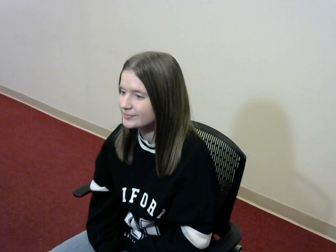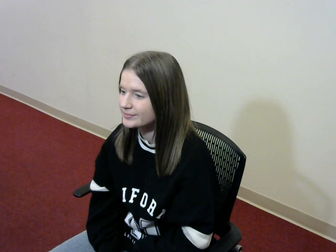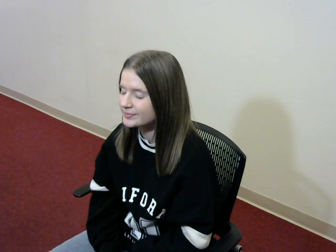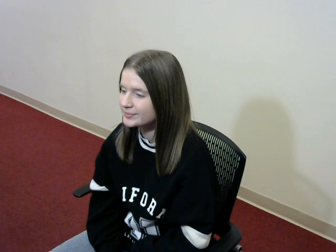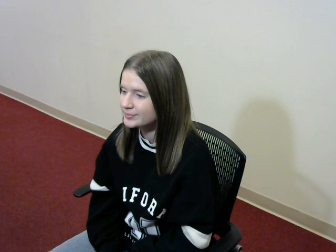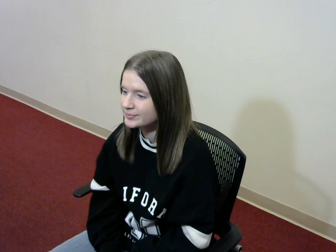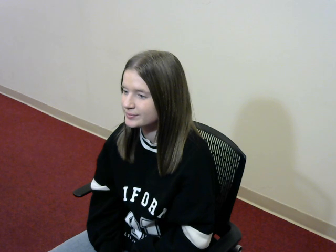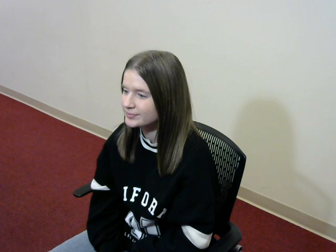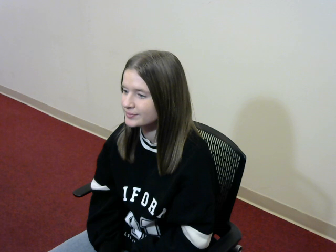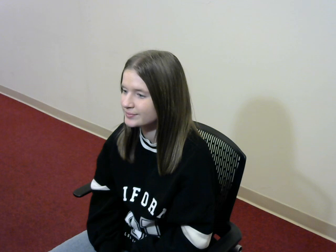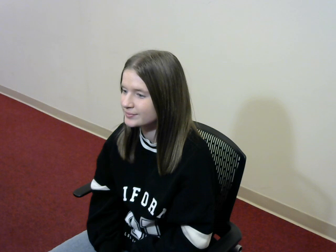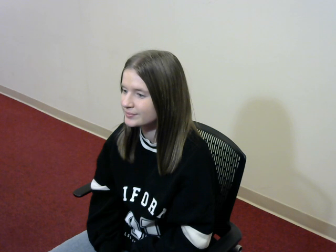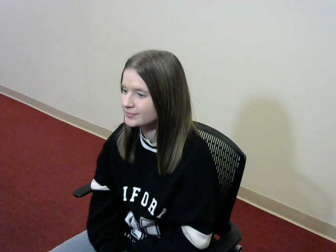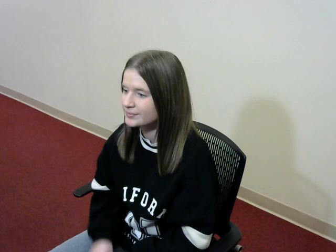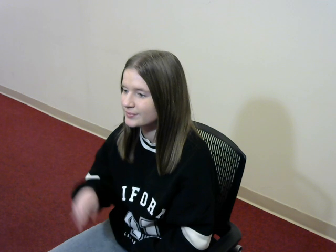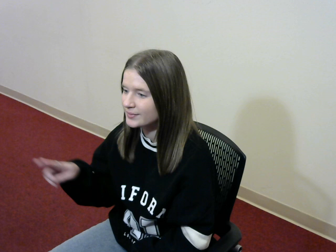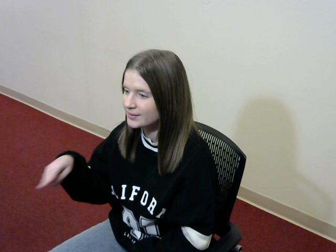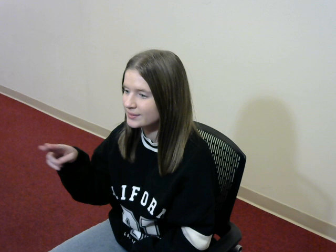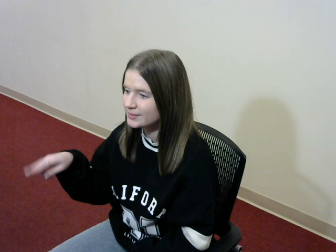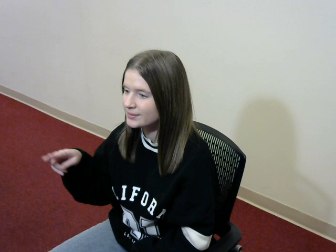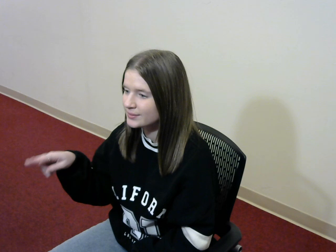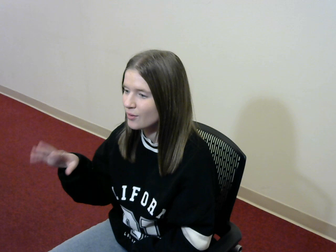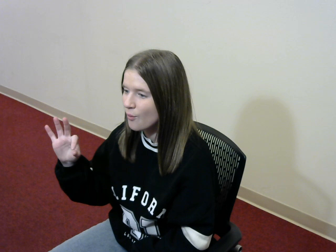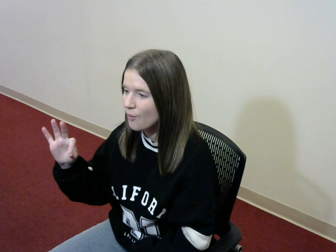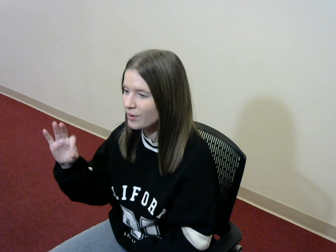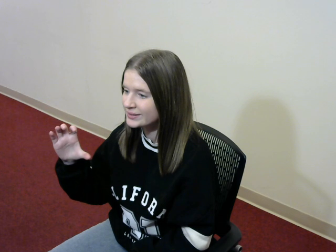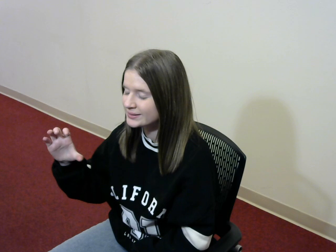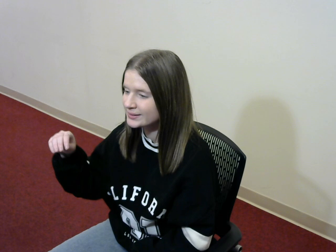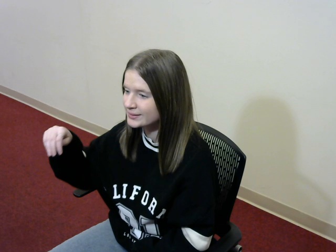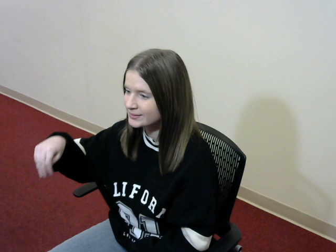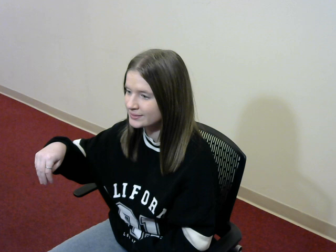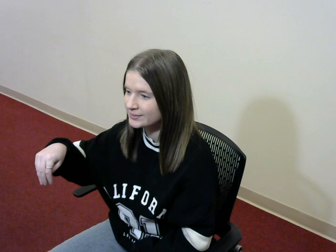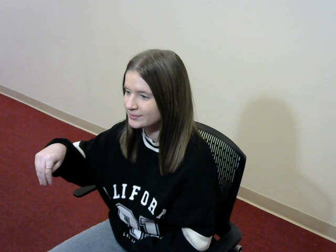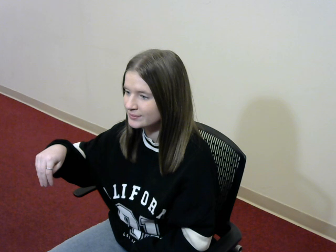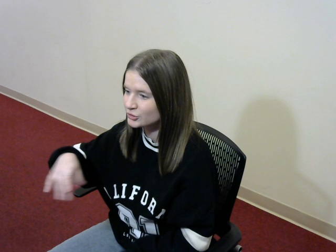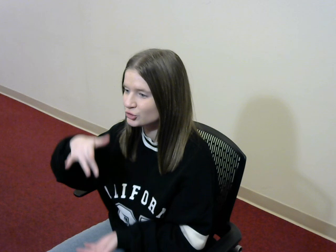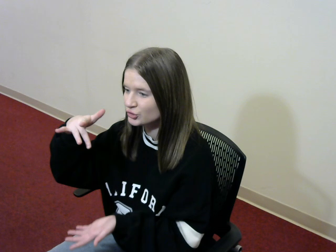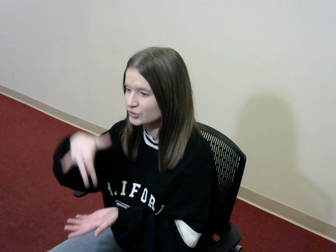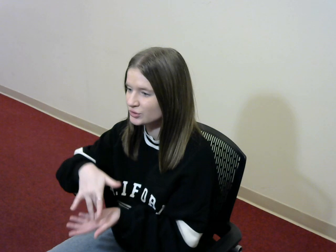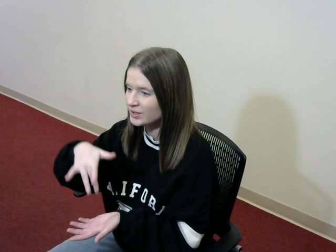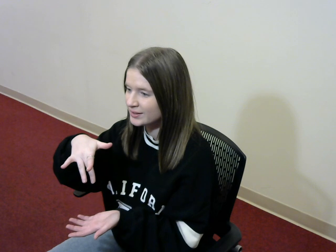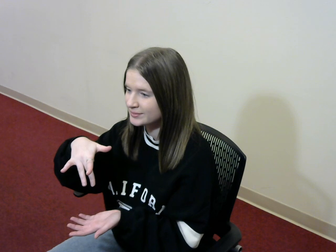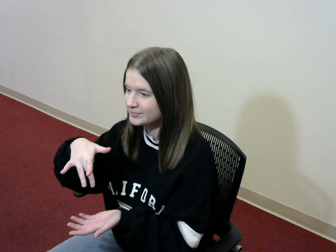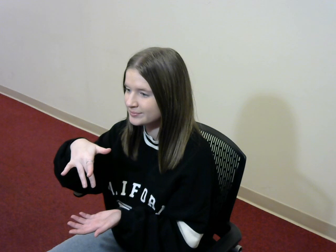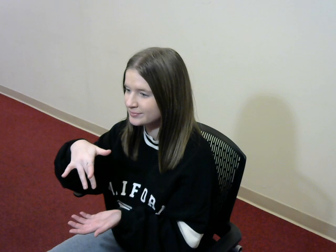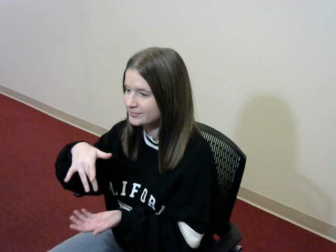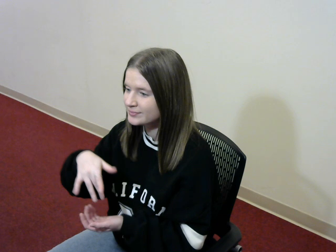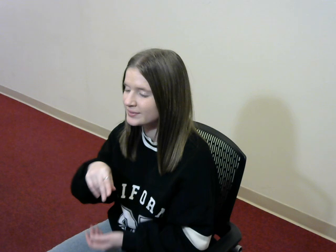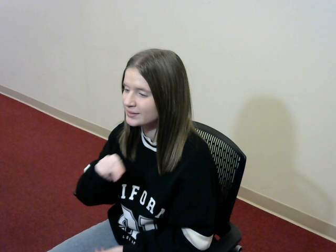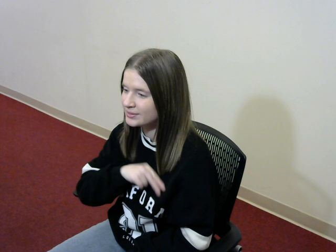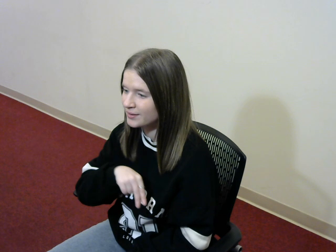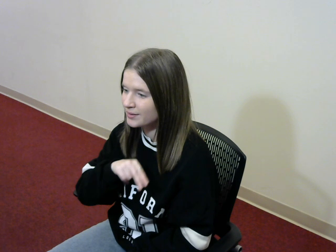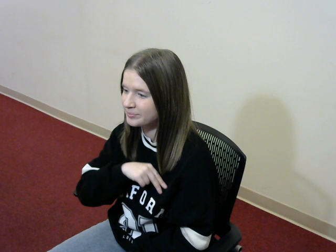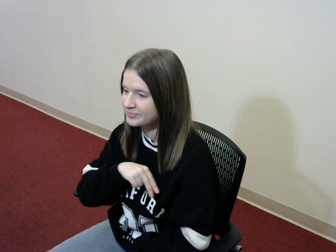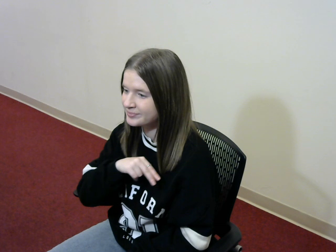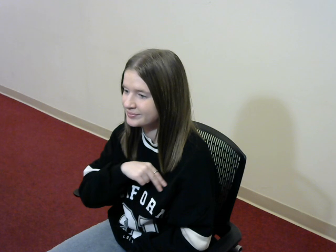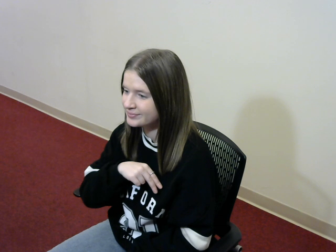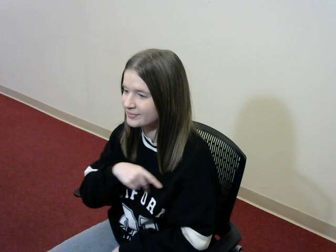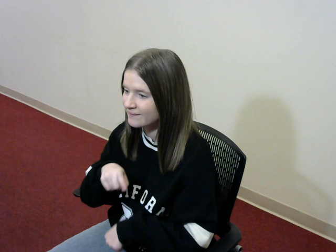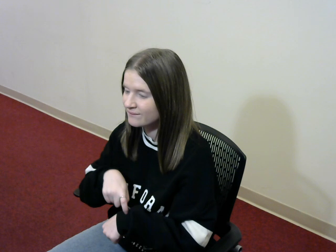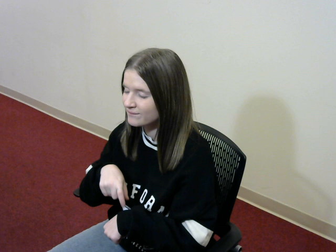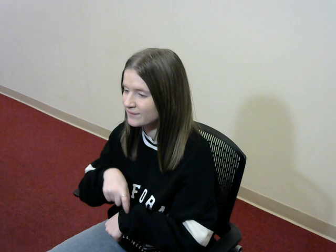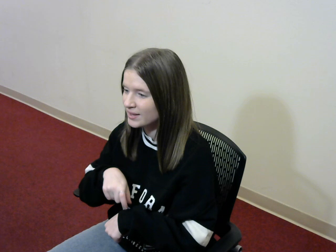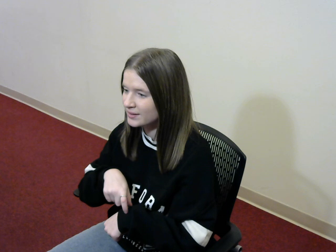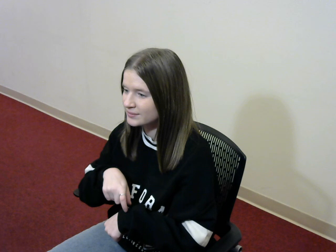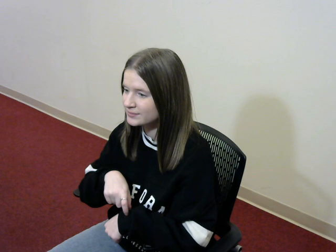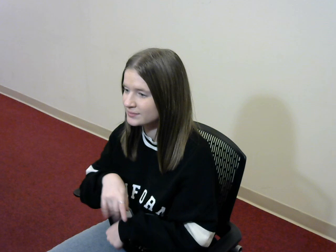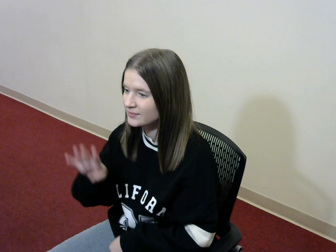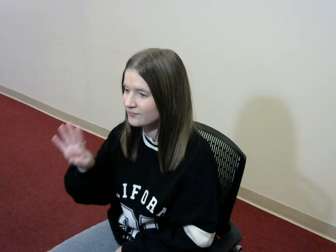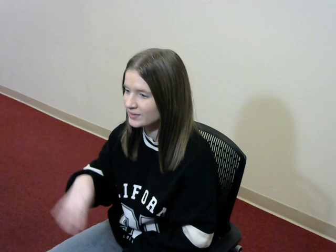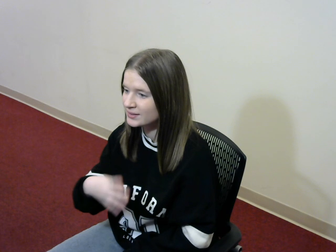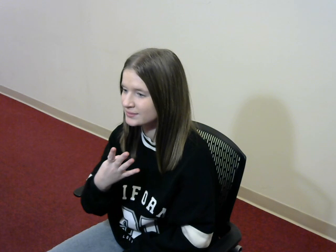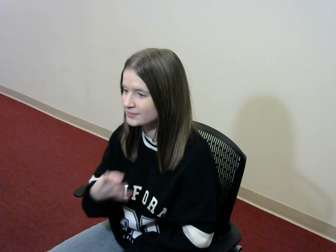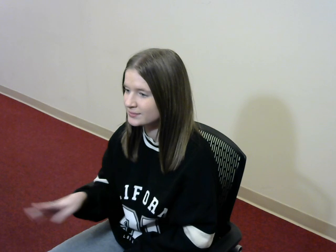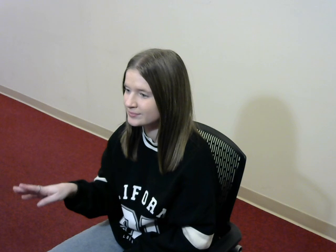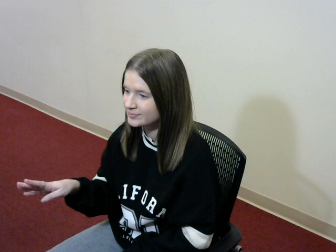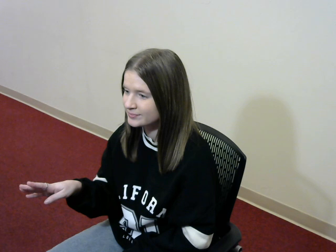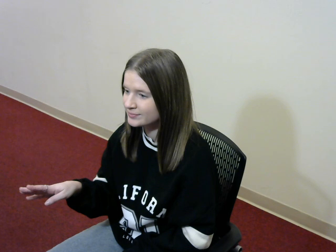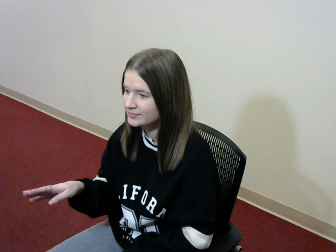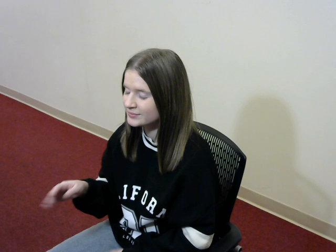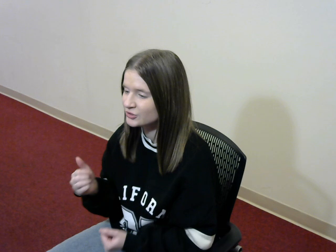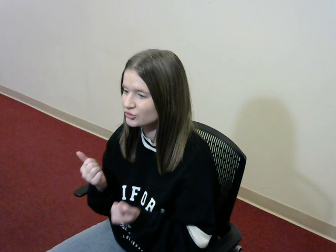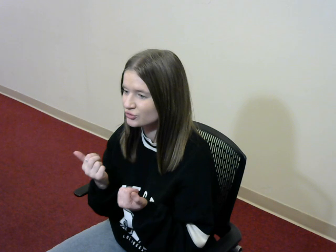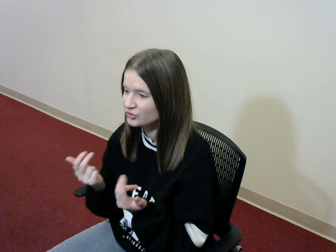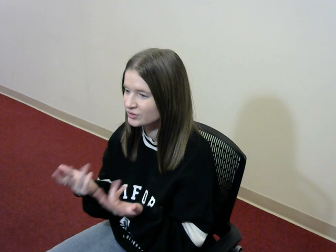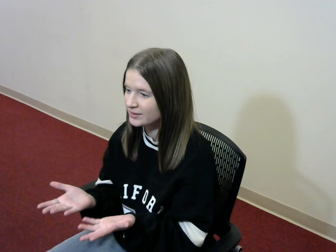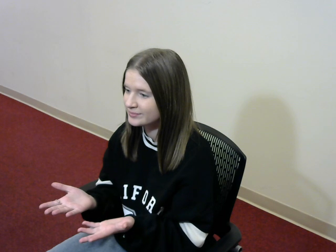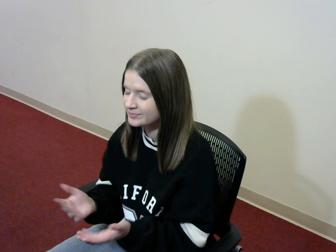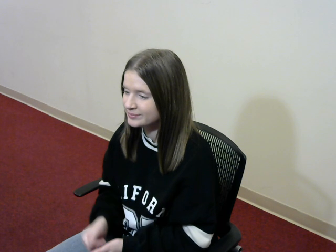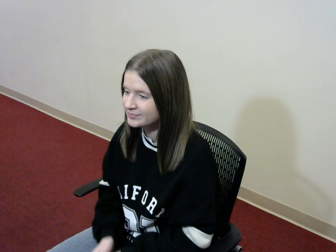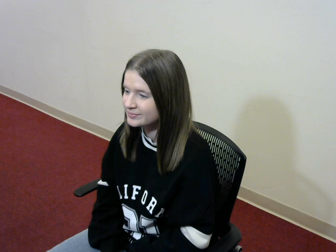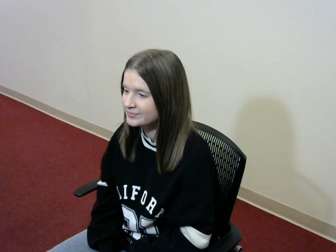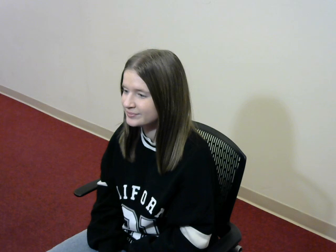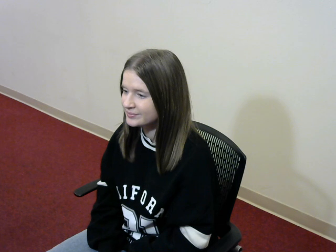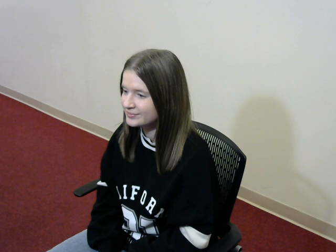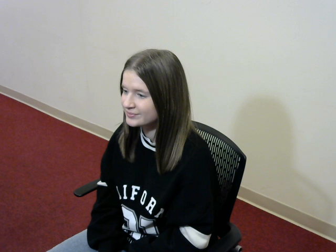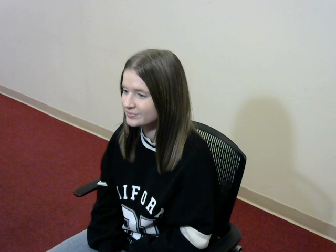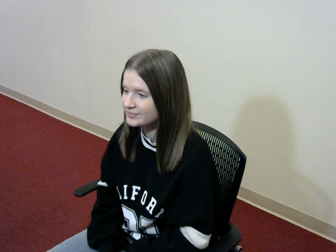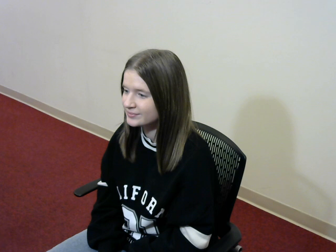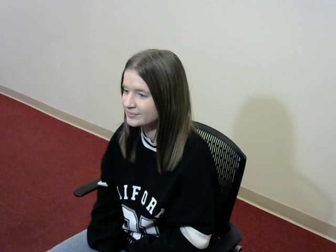DOST Mərkəzlərində iş saatı,qrafiki necədir?